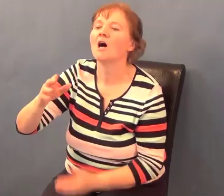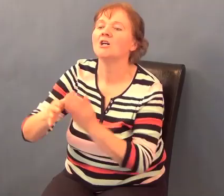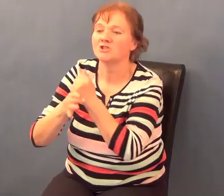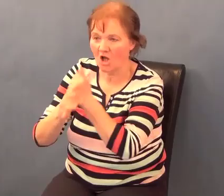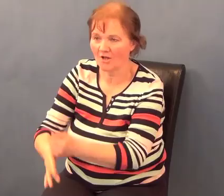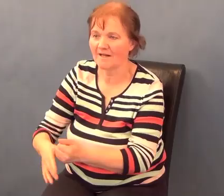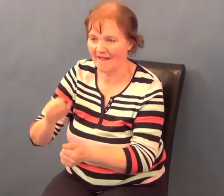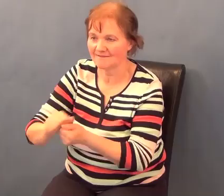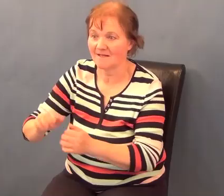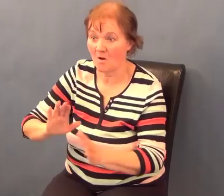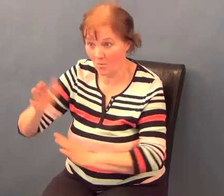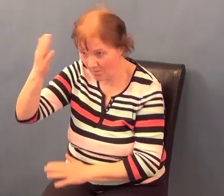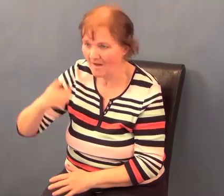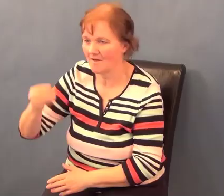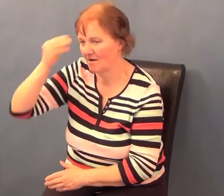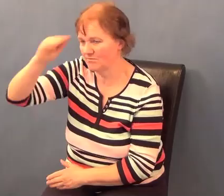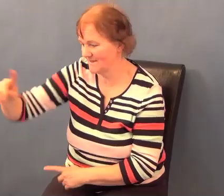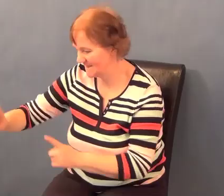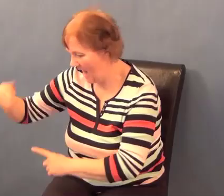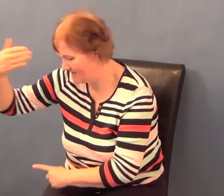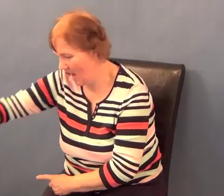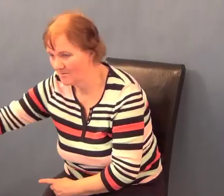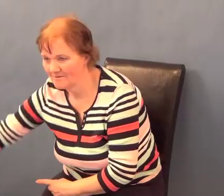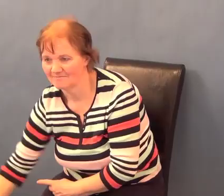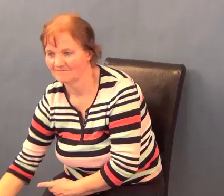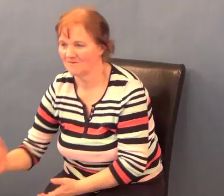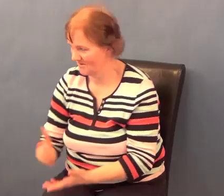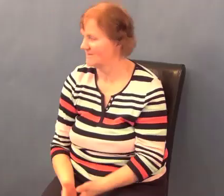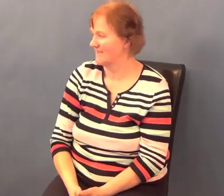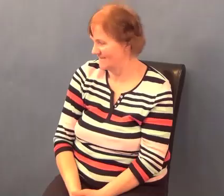Jak schody są mokre i błyszczą, to informują o tym ten znak na podłodze.